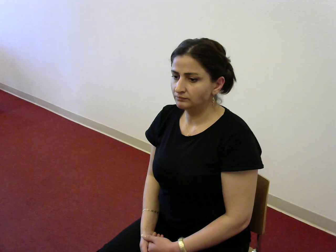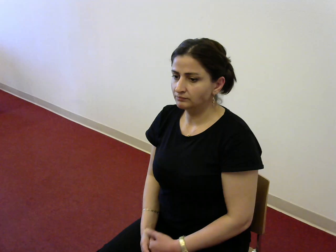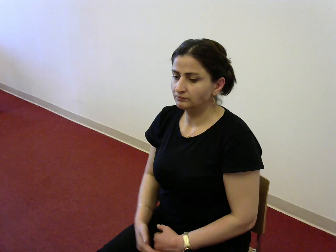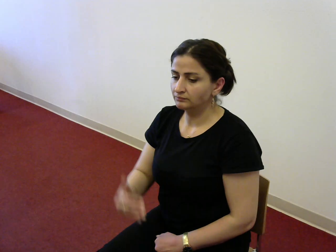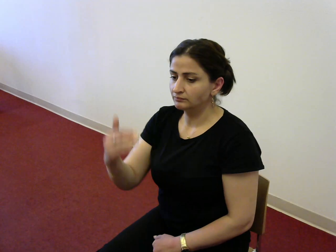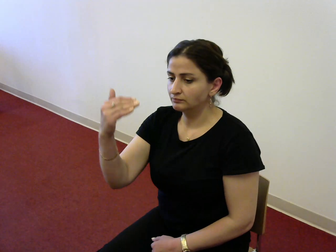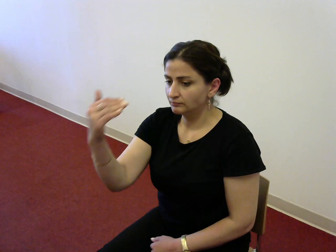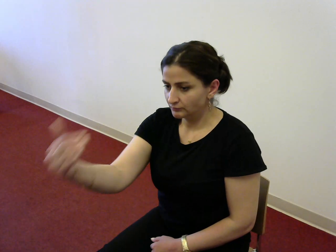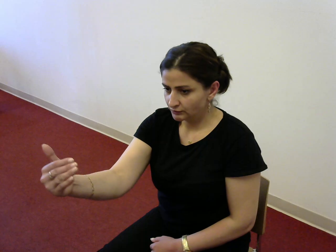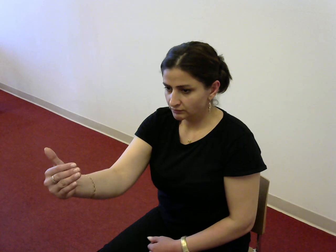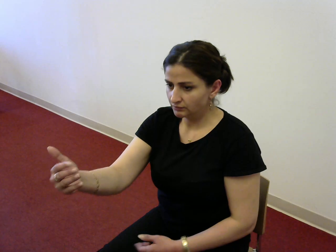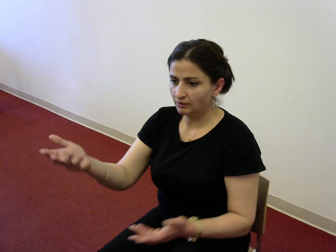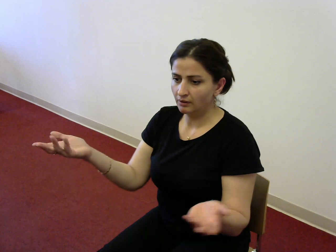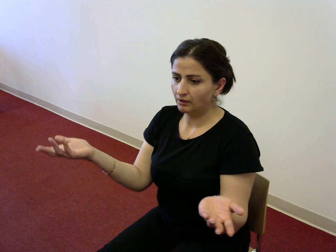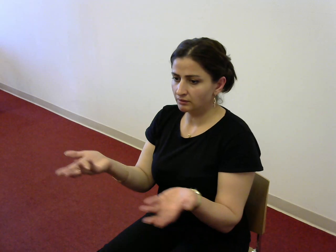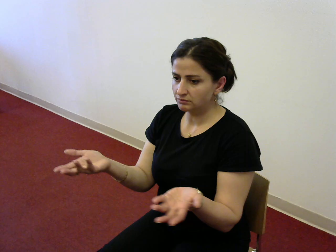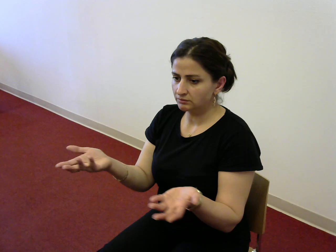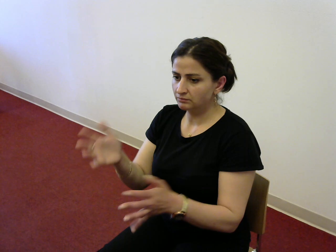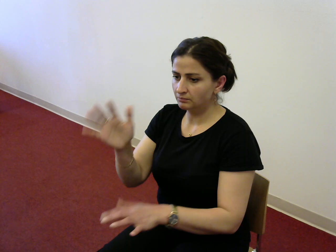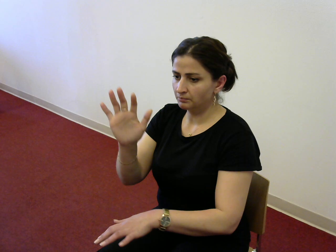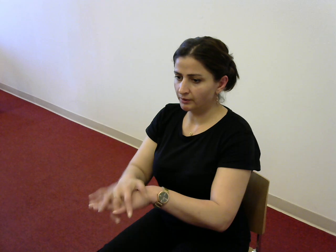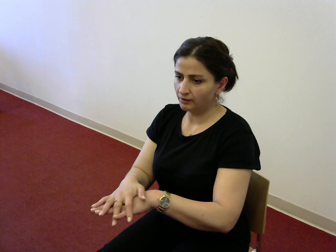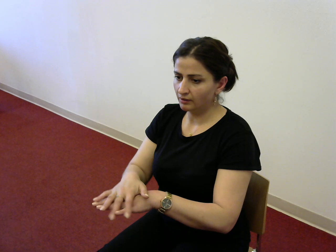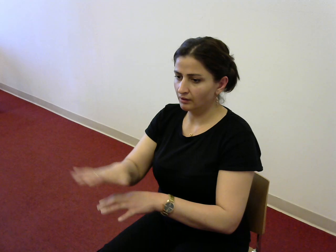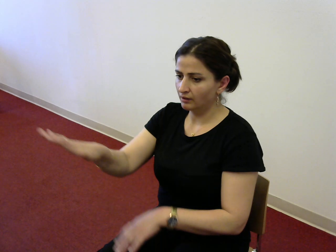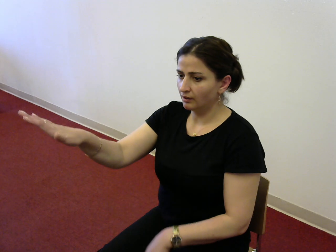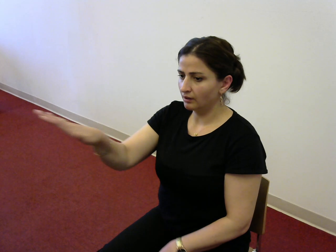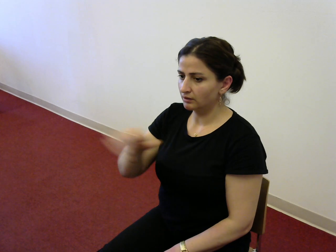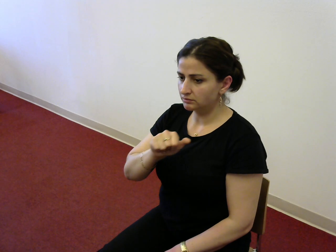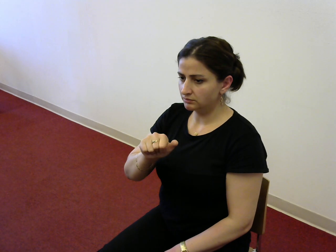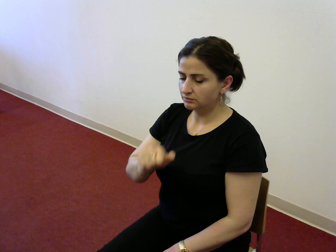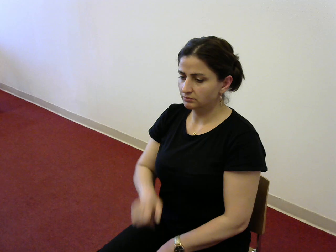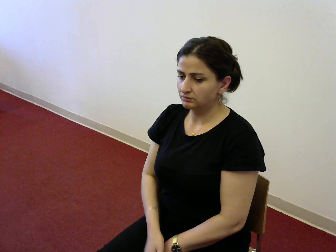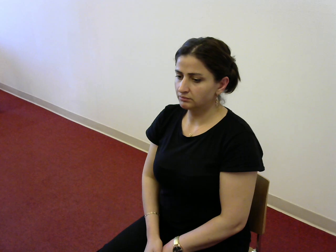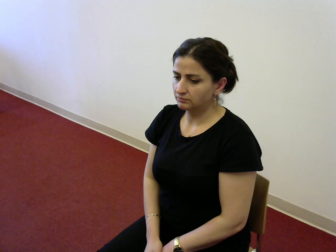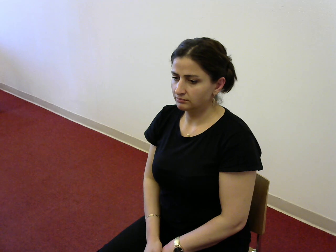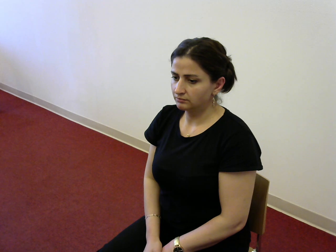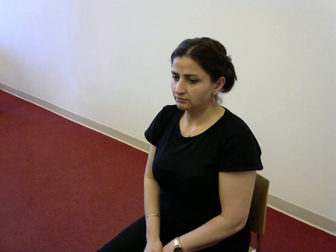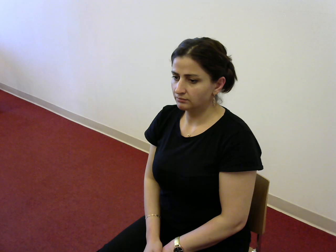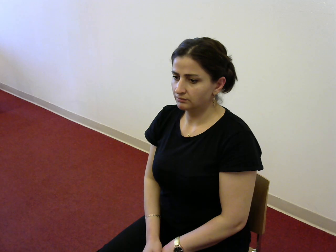Siz hansı bankın müştərisisiniz?